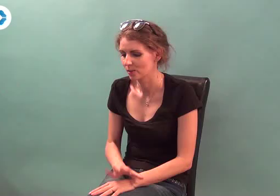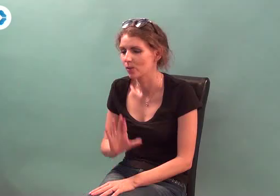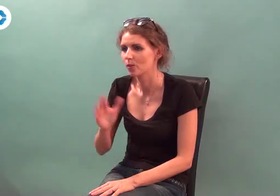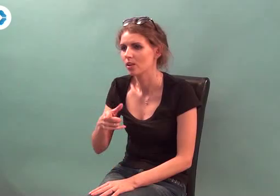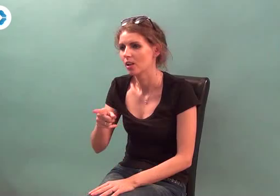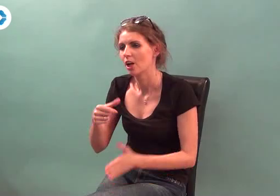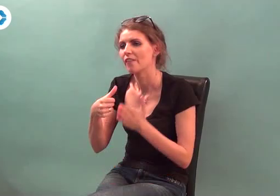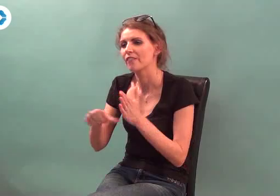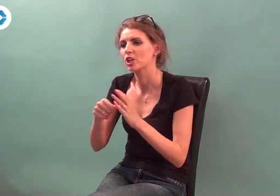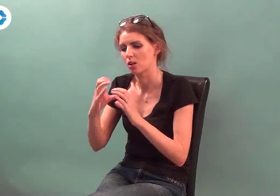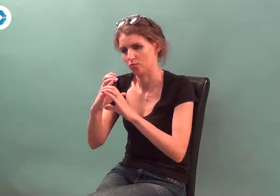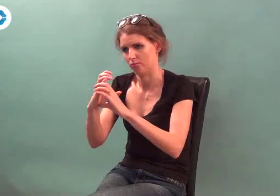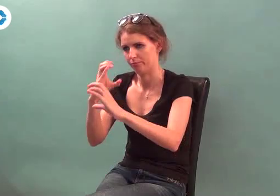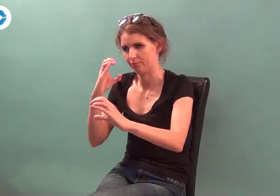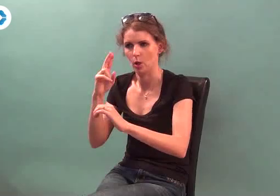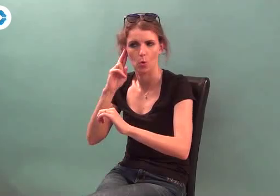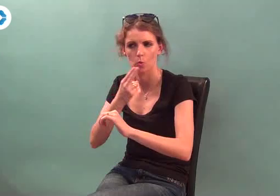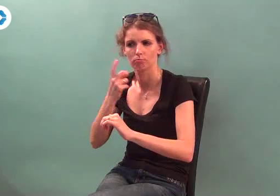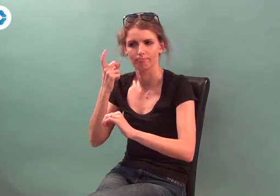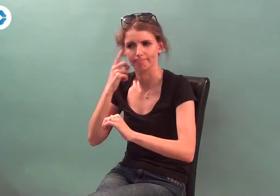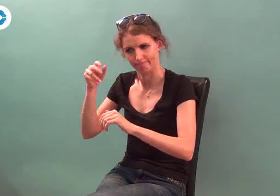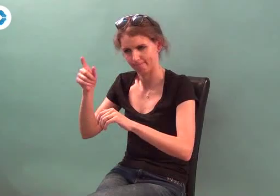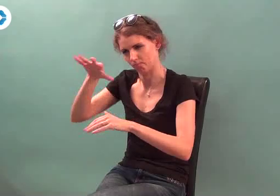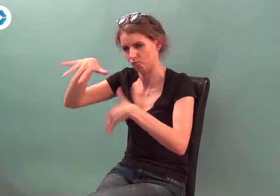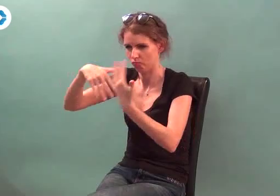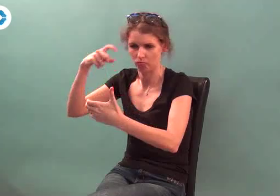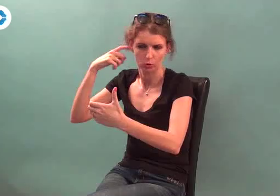Więc jest wycieczka, w autokarze są głusi i słyszący, są wymieszani.